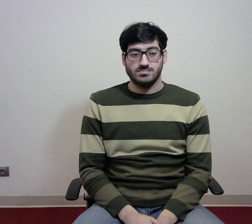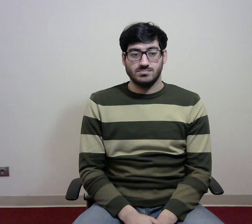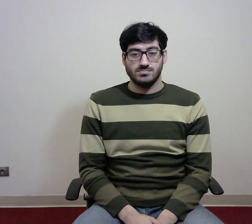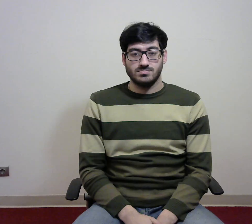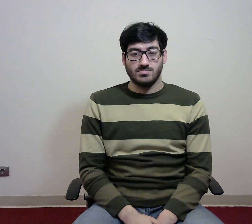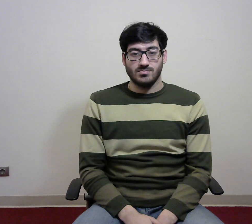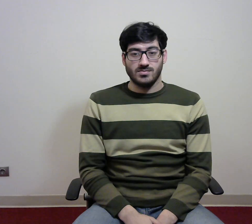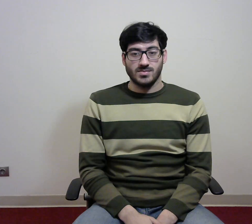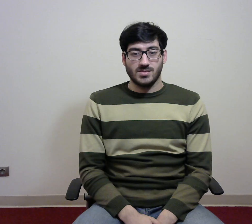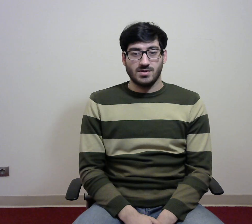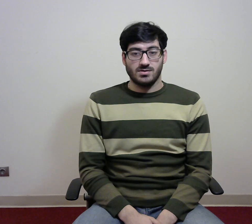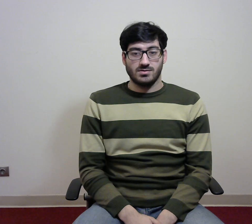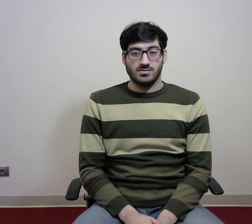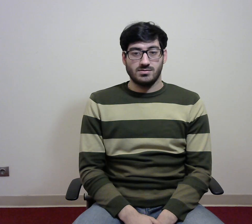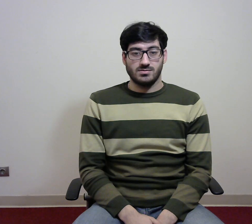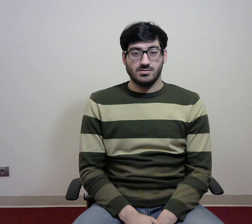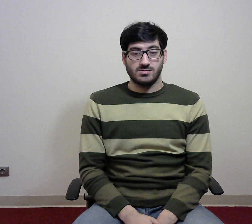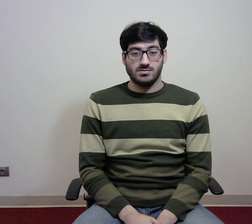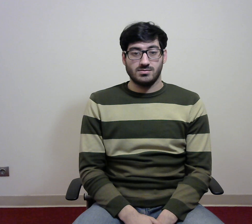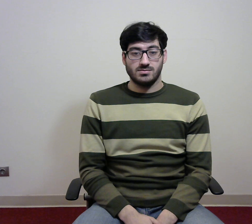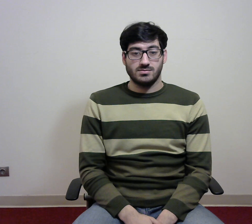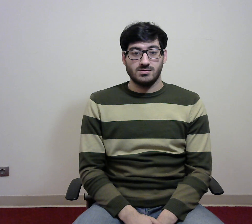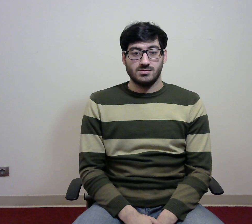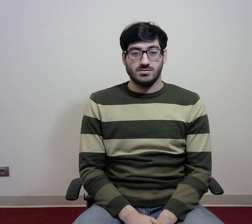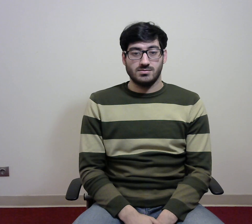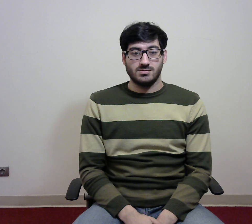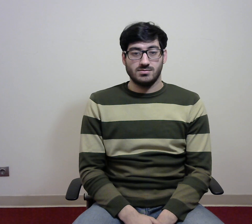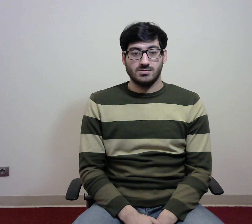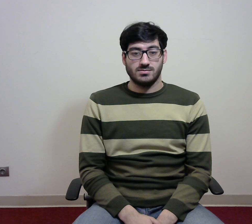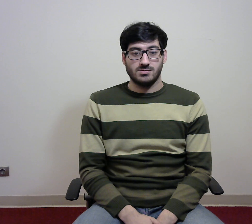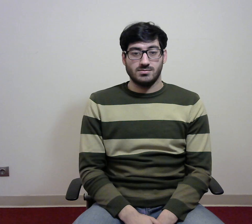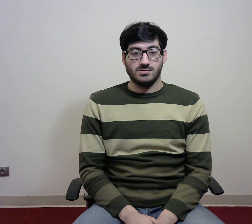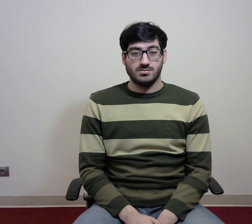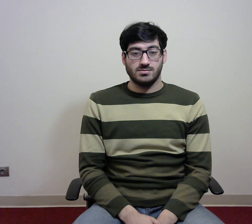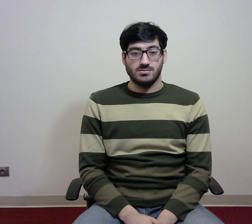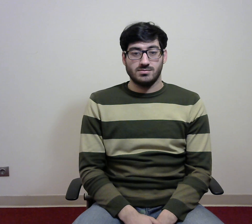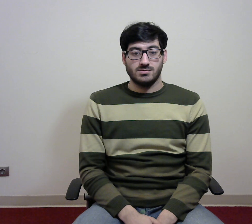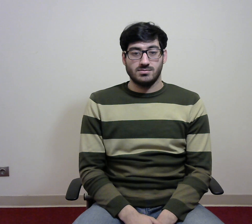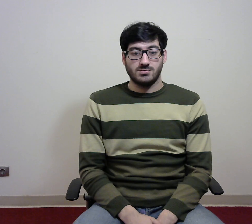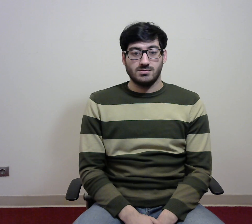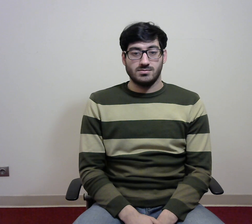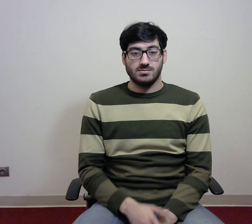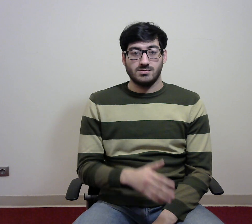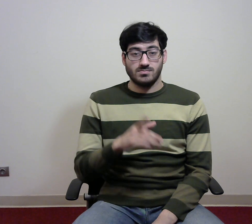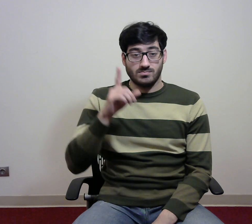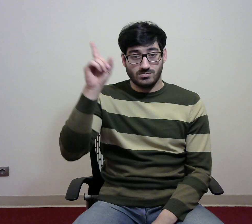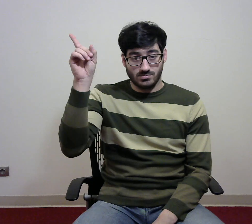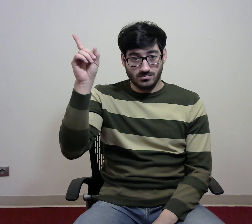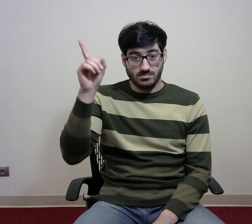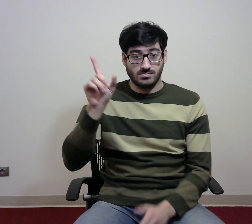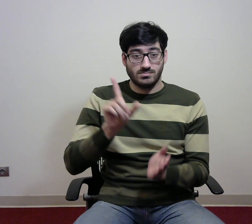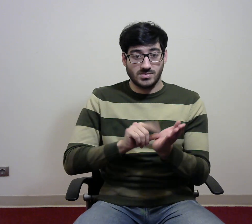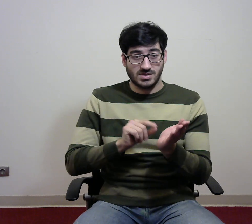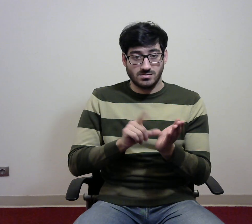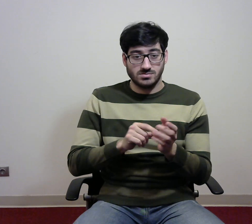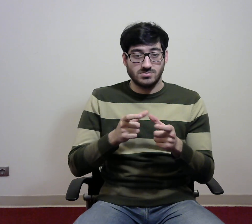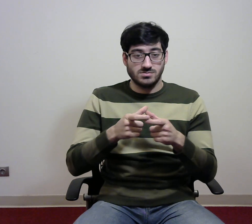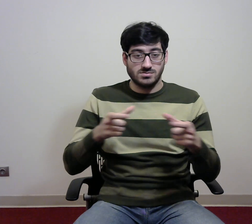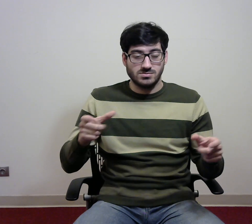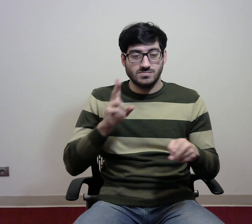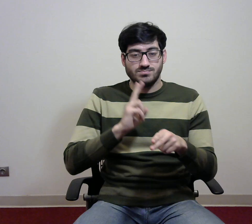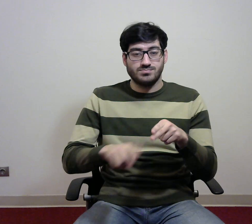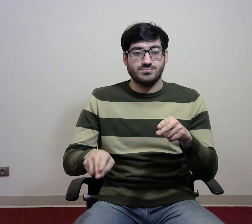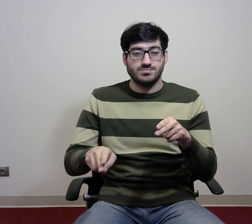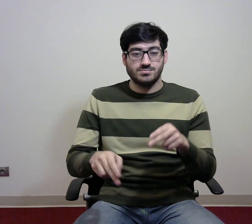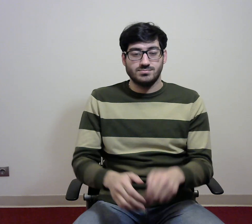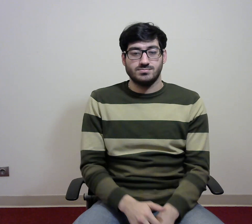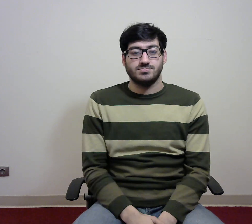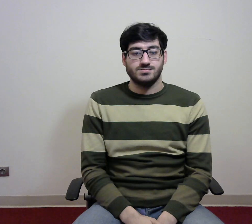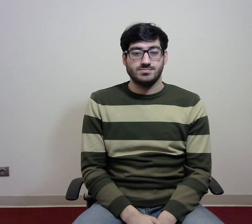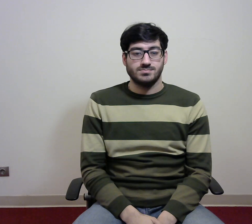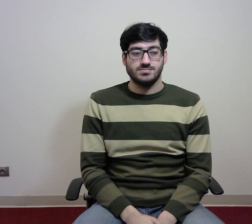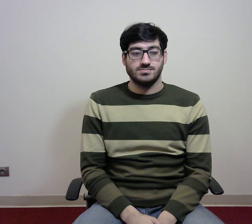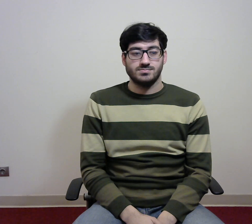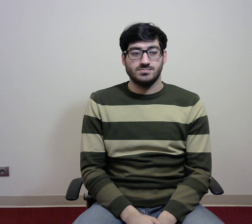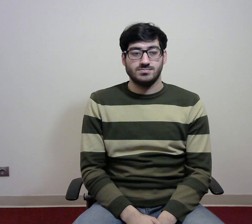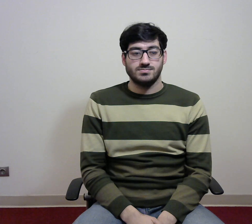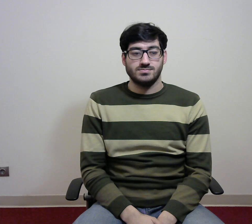O pensiya kartını itirib